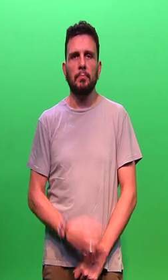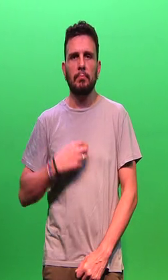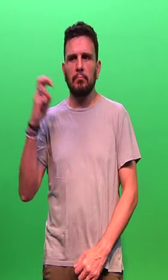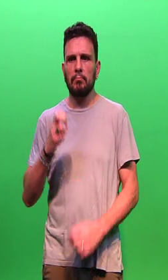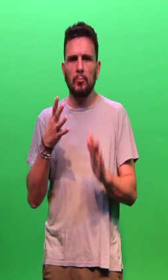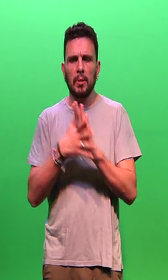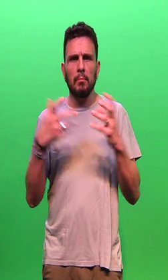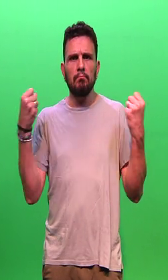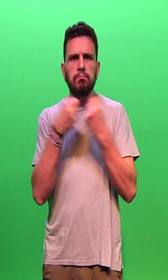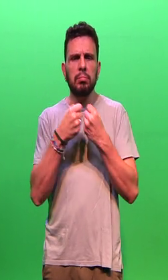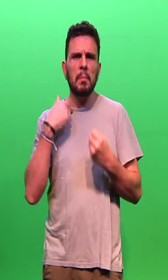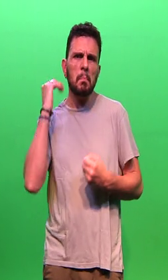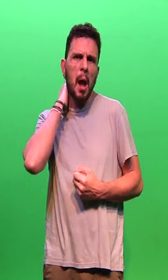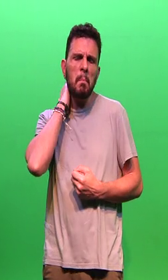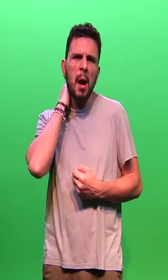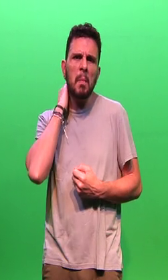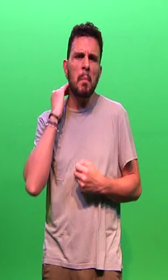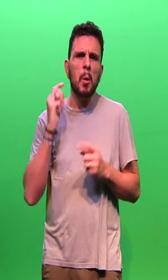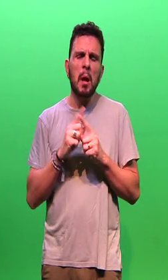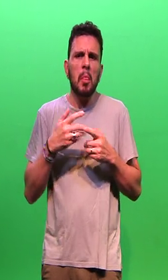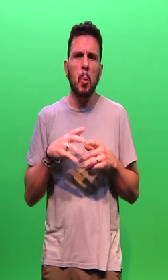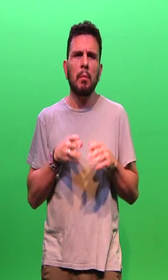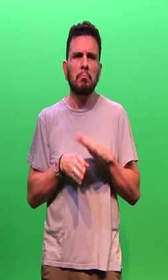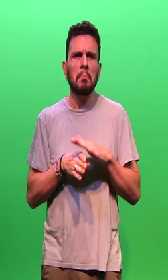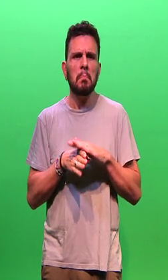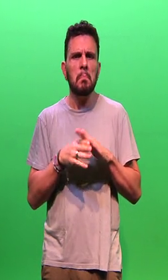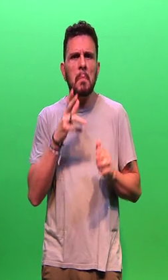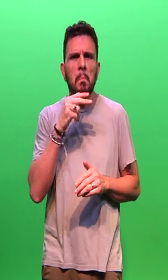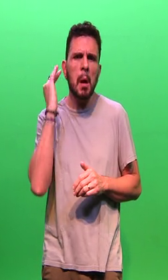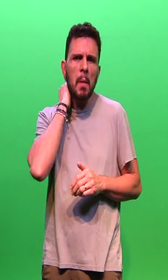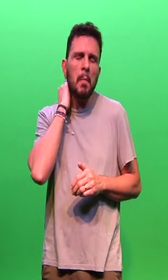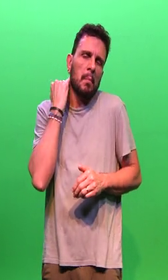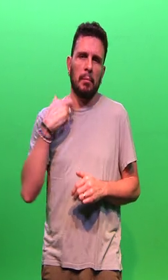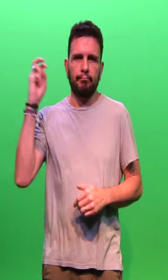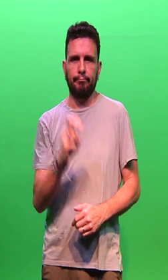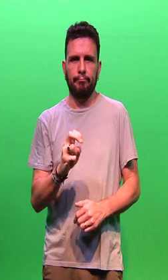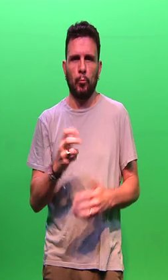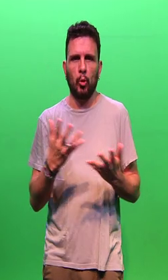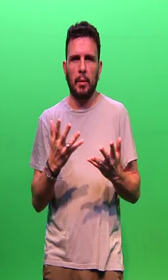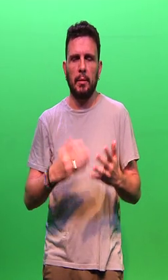Vinc perquè vaig tenir un accident, em feien mal les cervicals, però no vaig fer cas. Però em va continuar fent mal i he vingut a urgències.